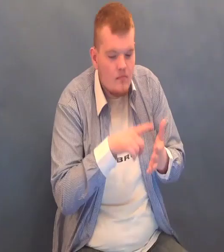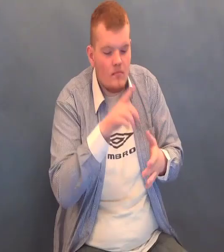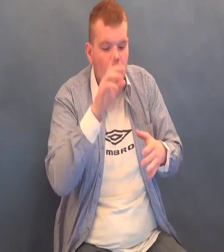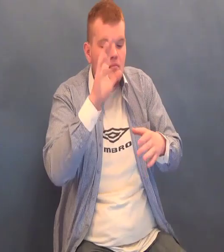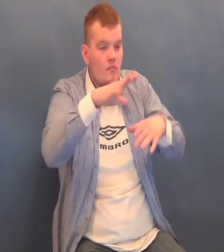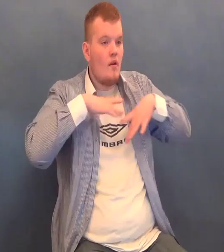Jak już to.